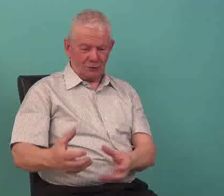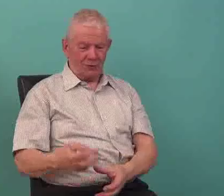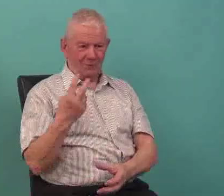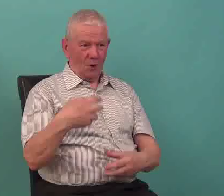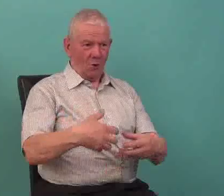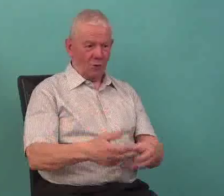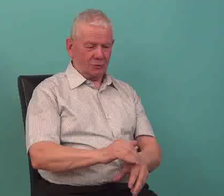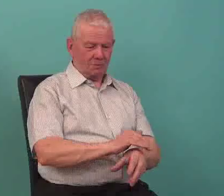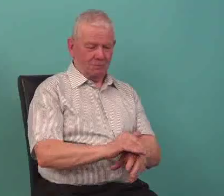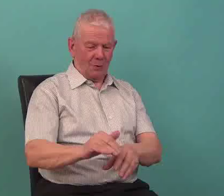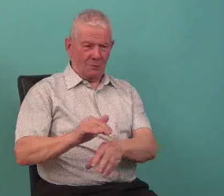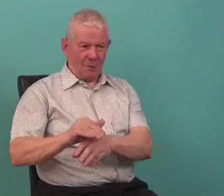Dwa kosze są pełne.